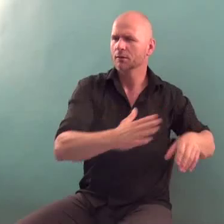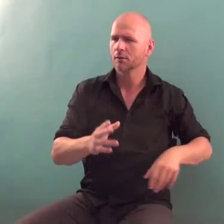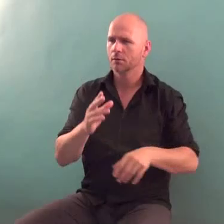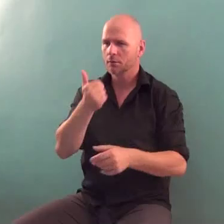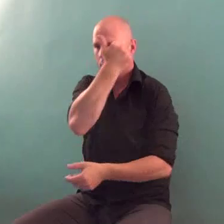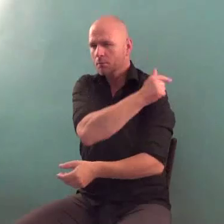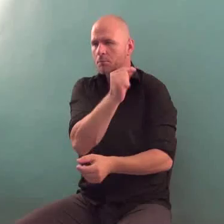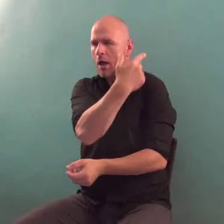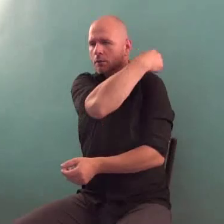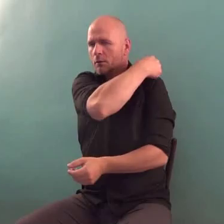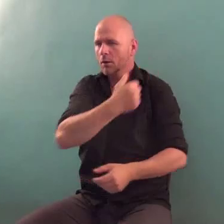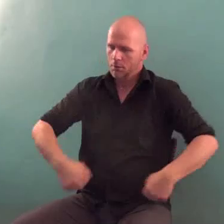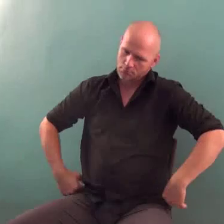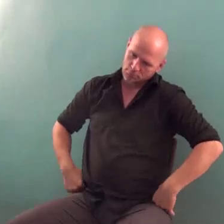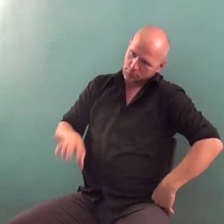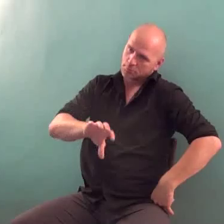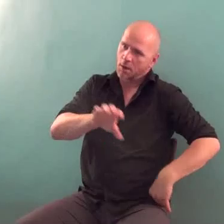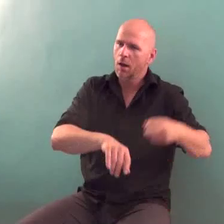Za nim stał pan i przyglądał mu się z rękami na biodrach.